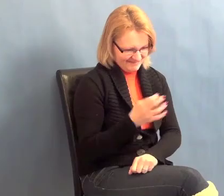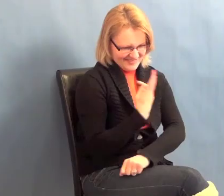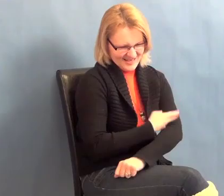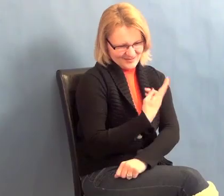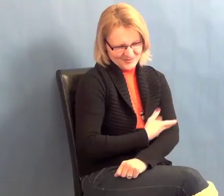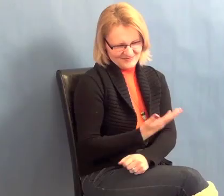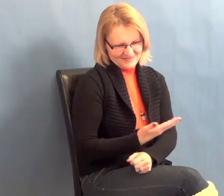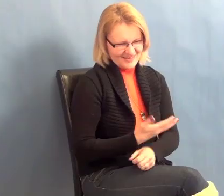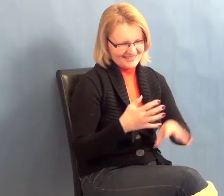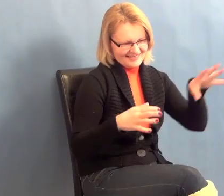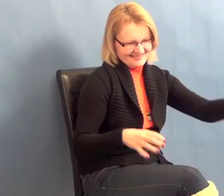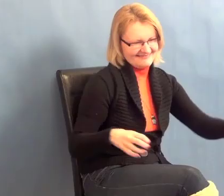Jest to możliwe, żeby złapać taksówkę i do niej wskoczyć.